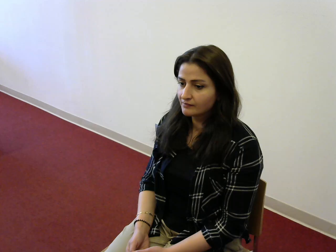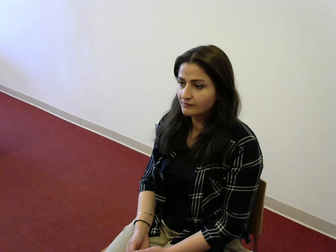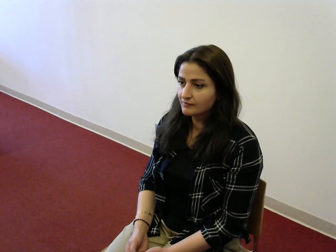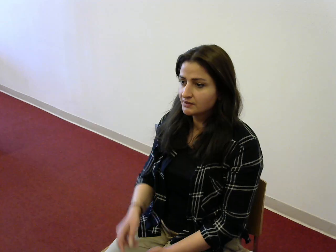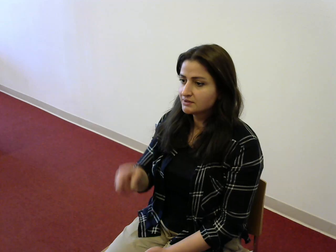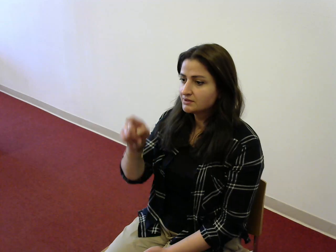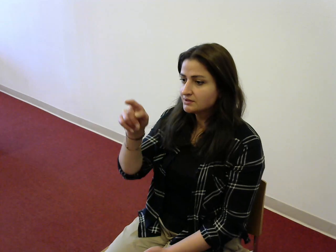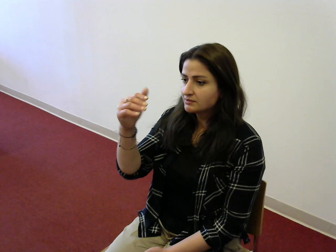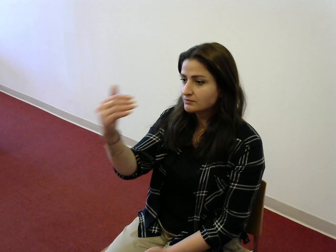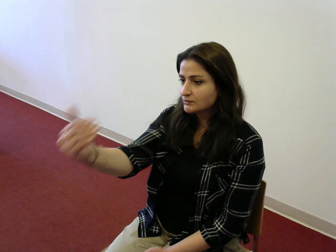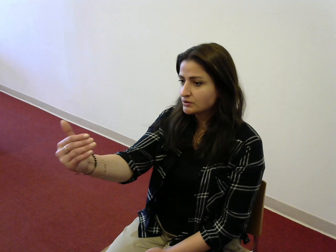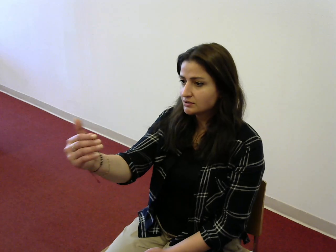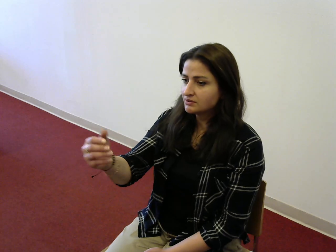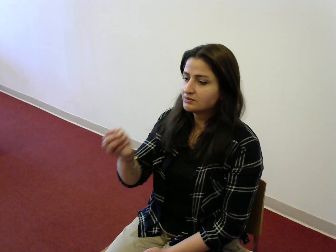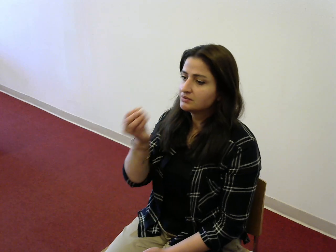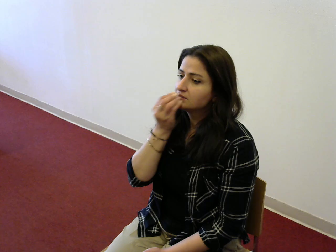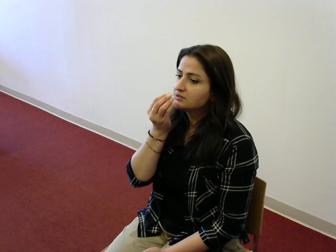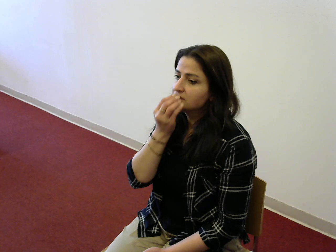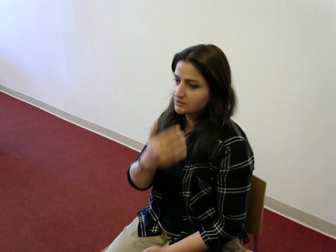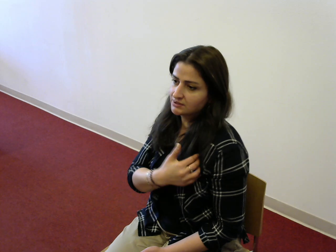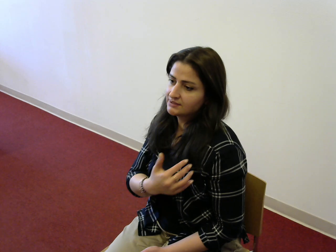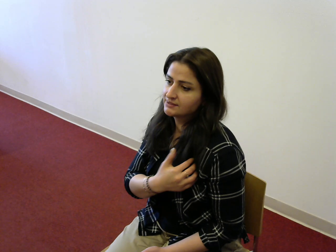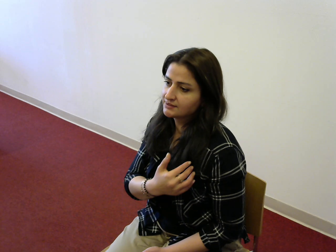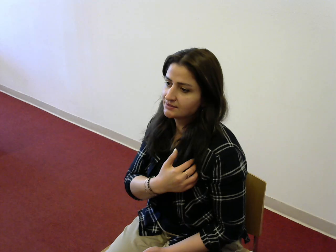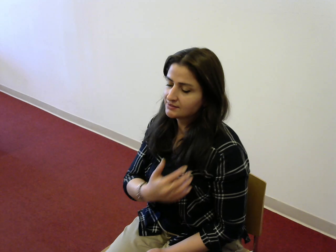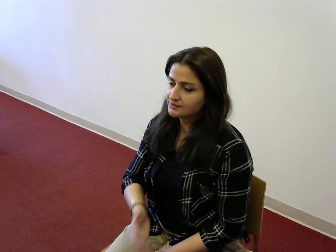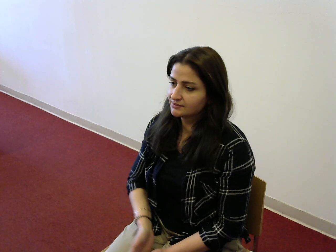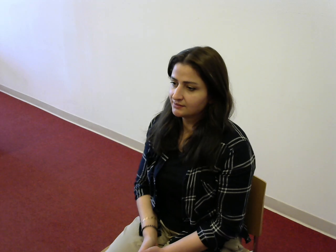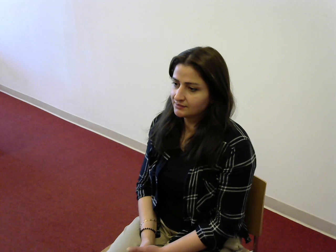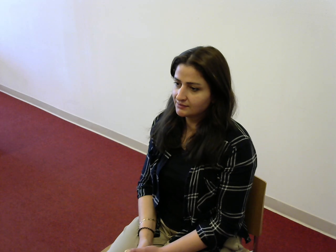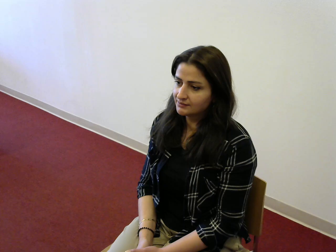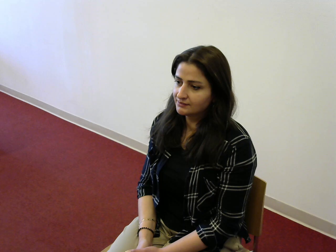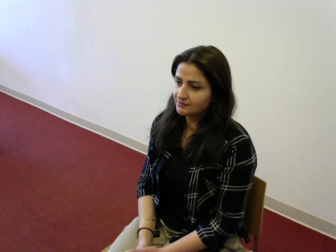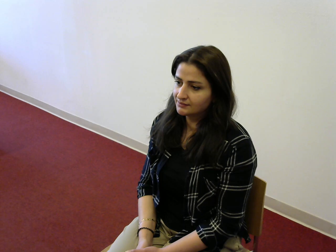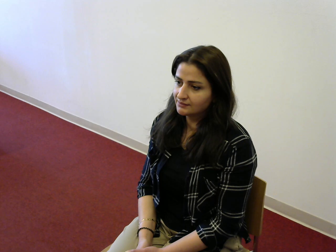Siz yemək istəyirsiniz?